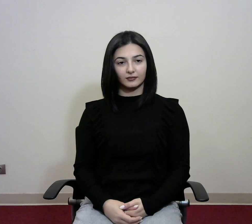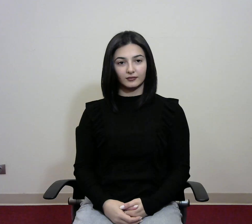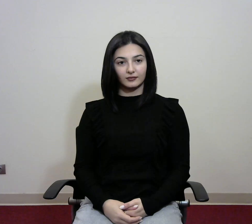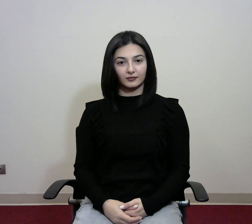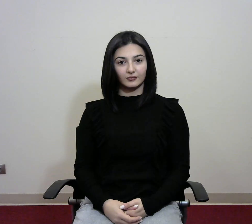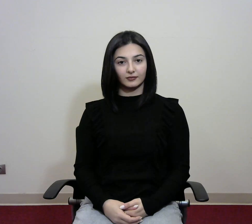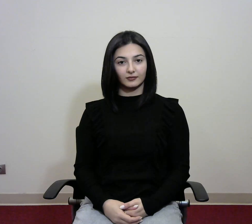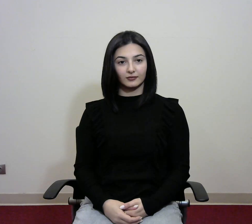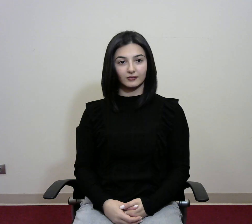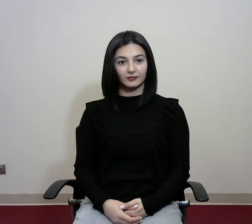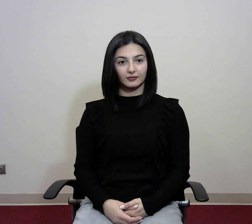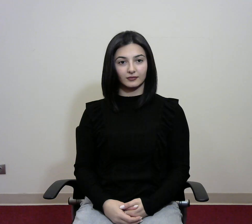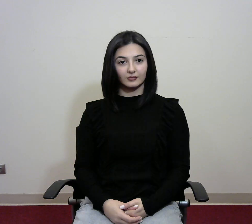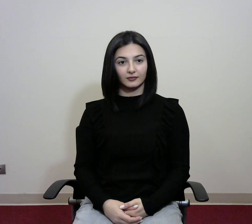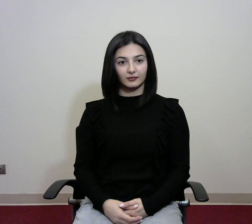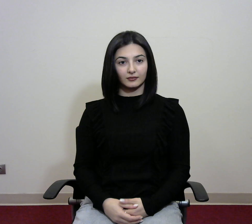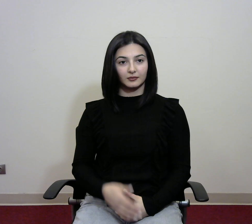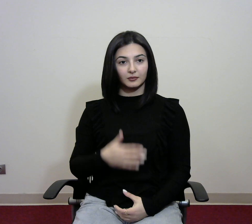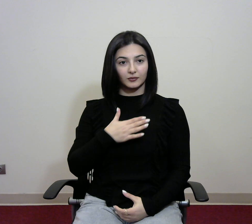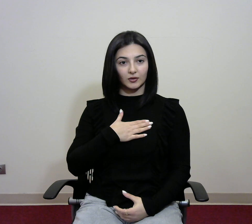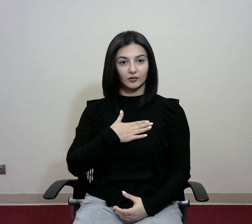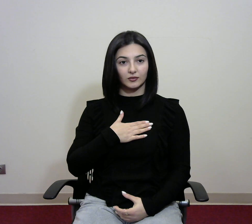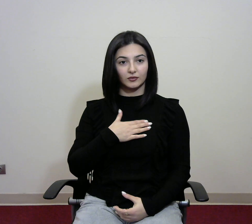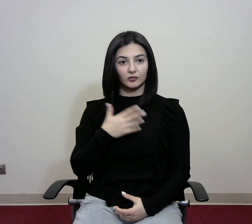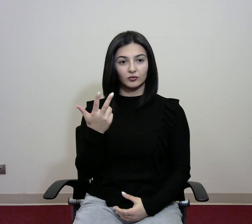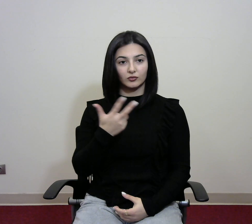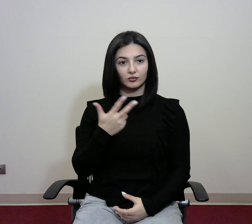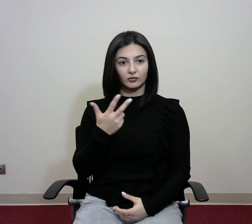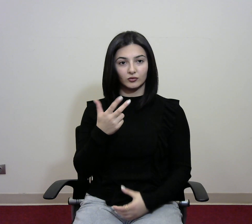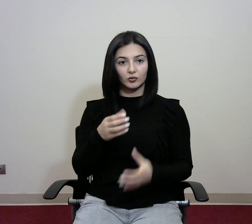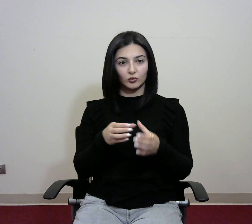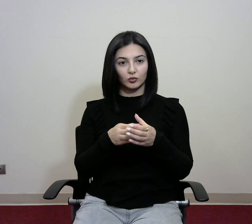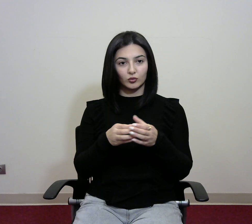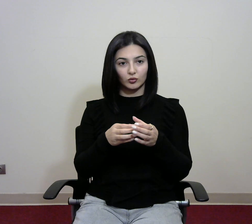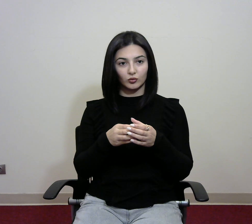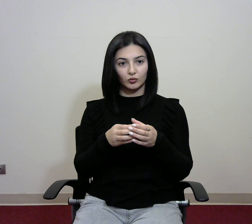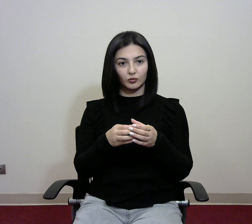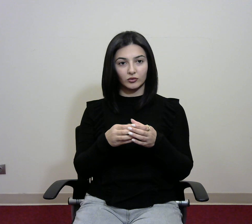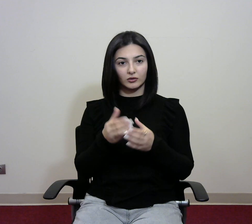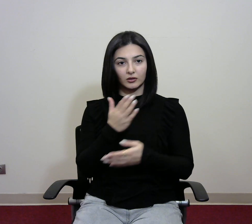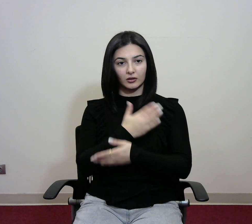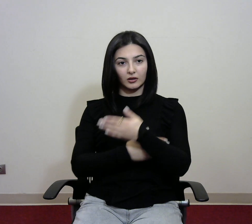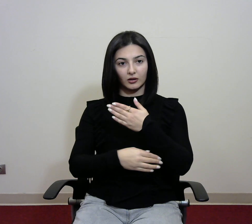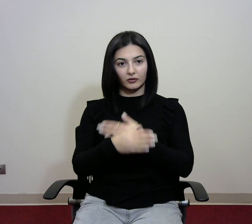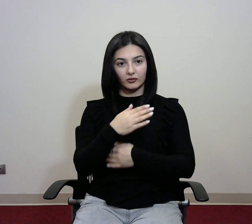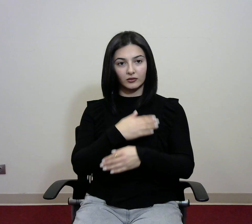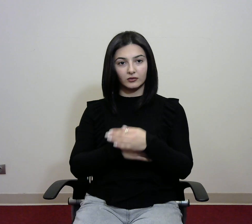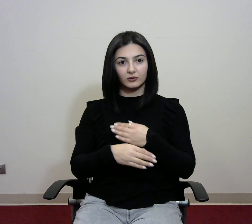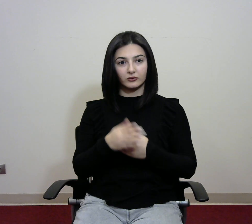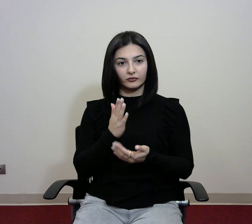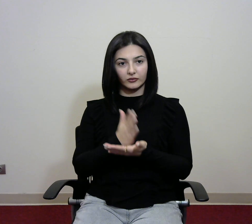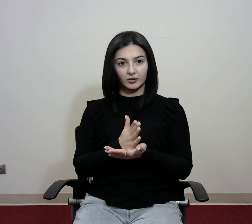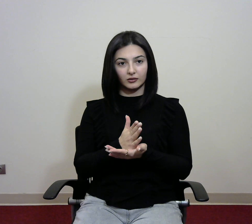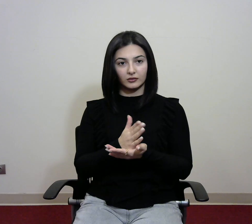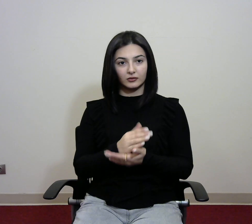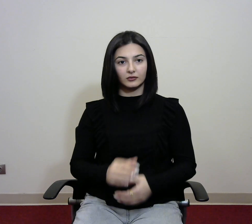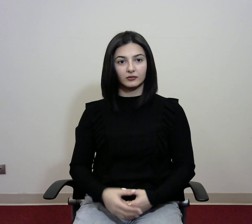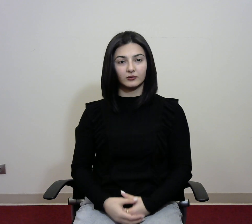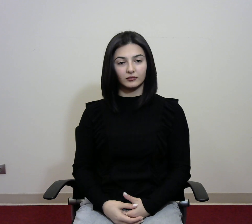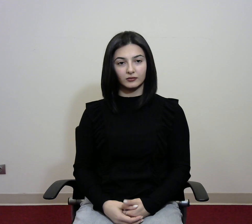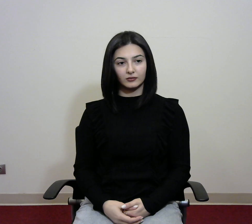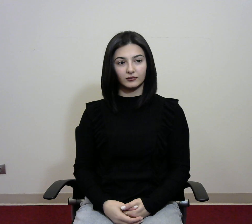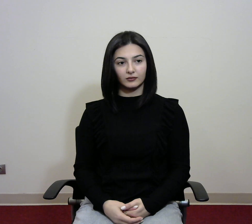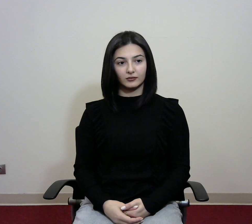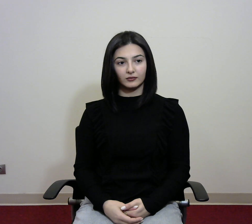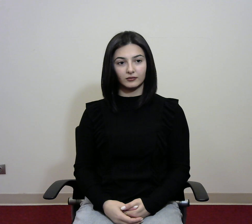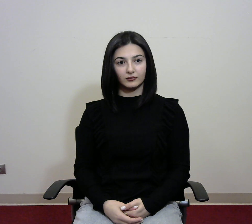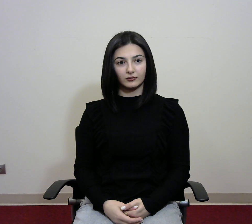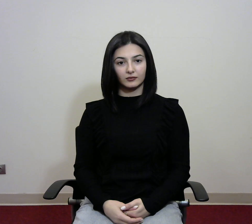Mənim üçünücü dərəcə əlilliyim var